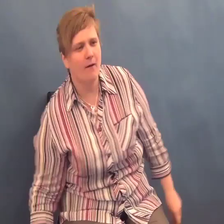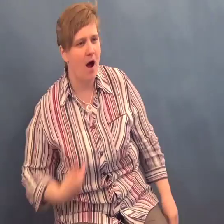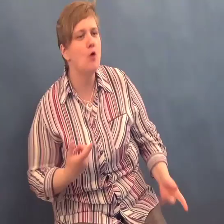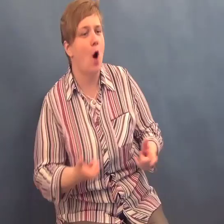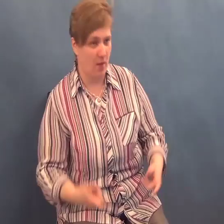To co ze mną będzie?